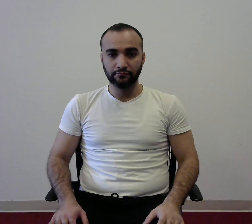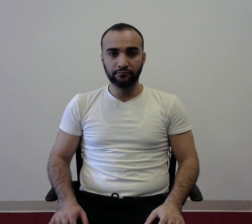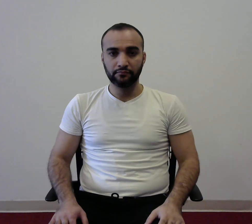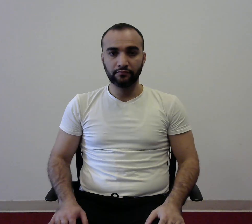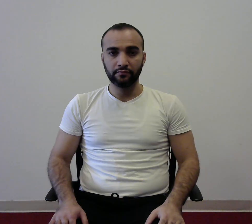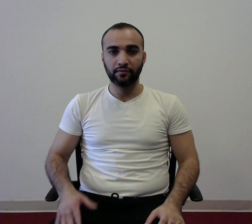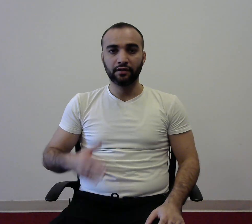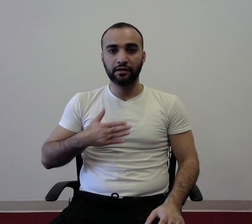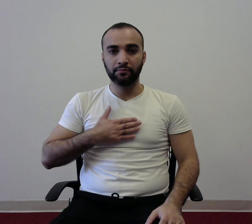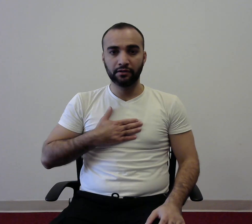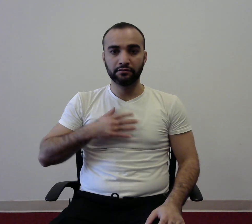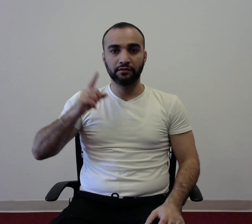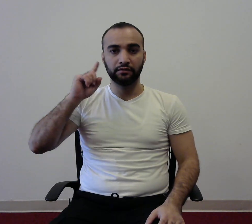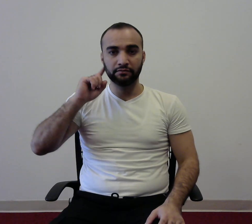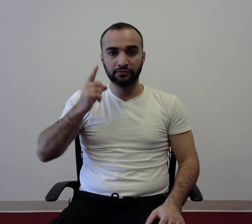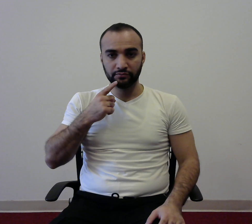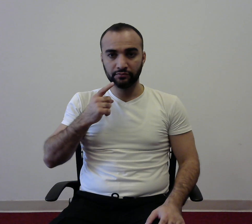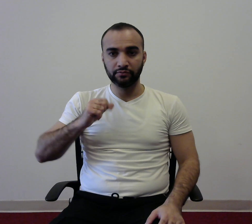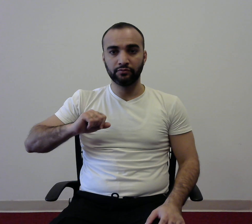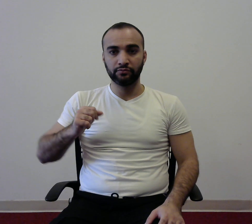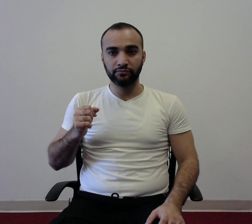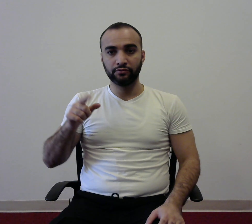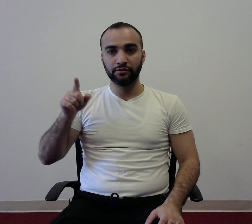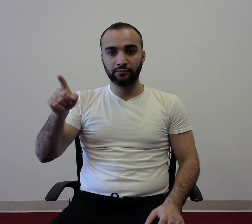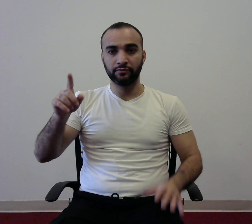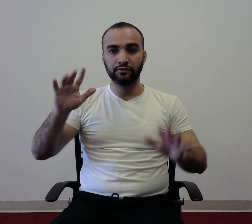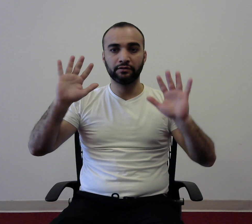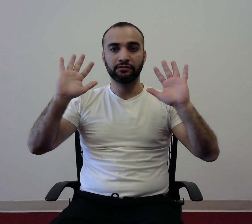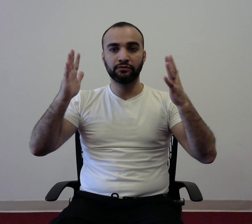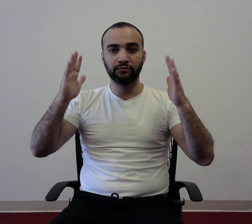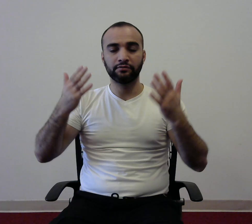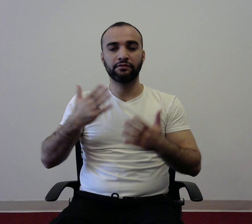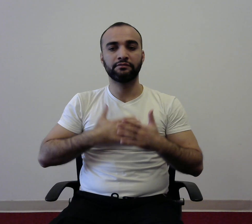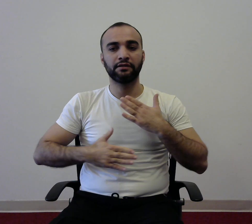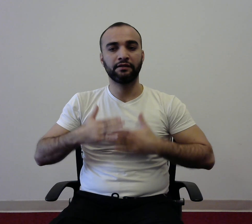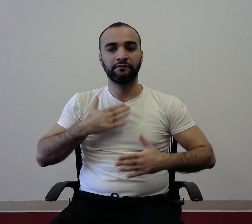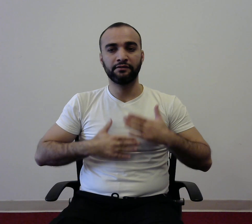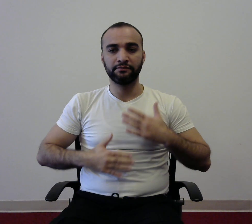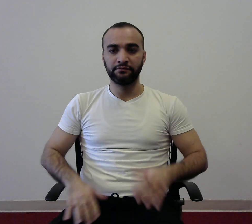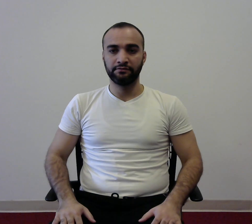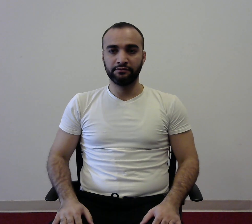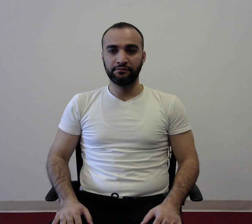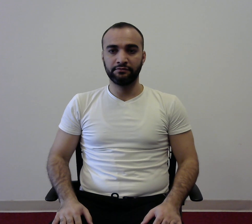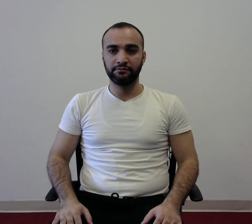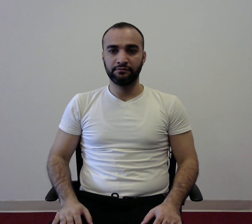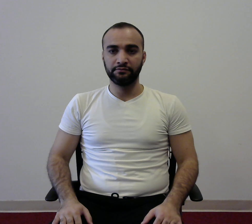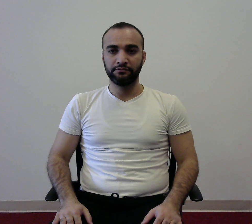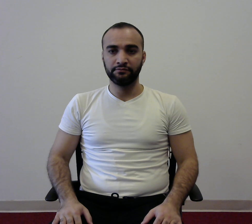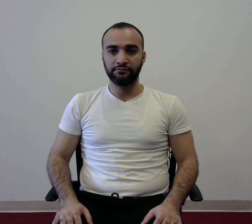Mənim eşitmə məhdudiyyətli dostlarım bu xəbərə sevinəcək